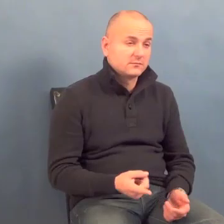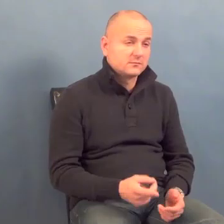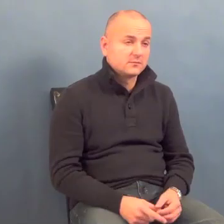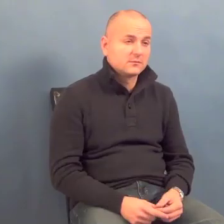Tak, tak.